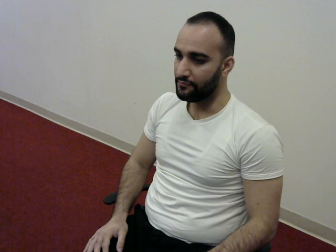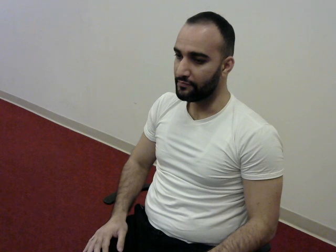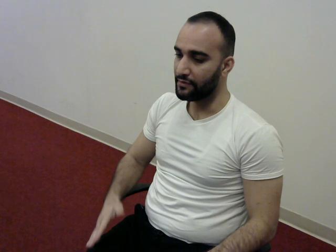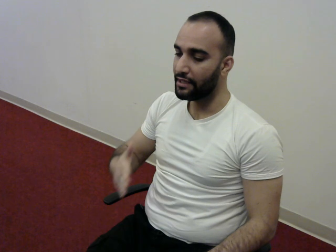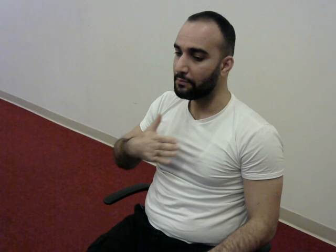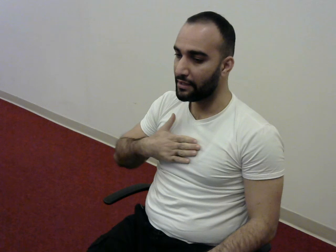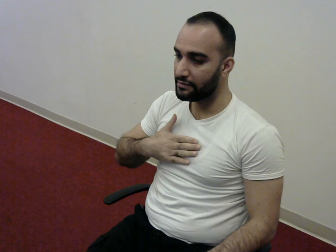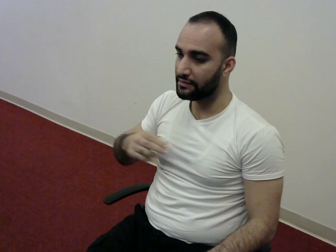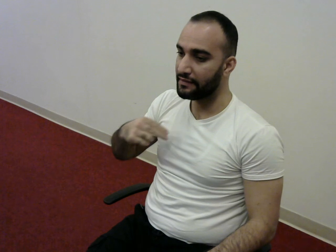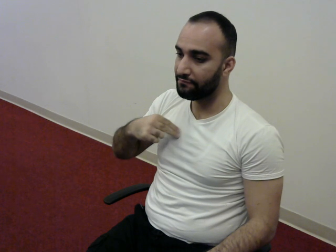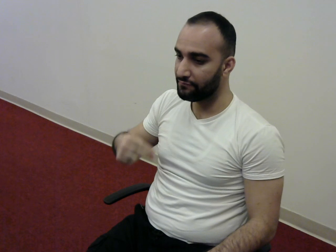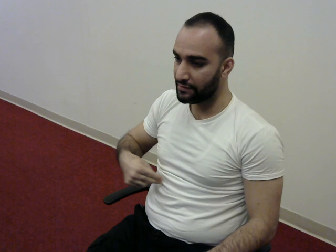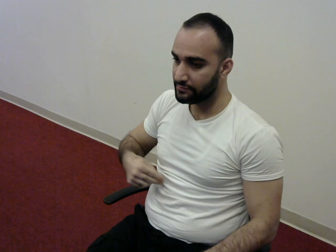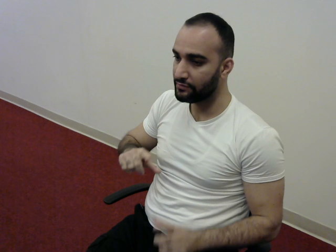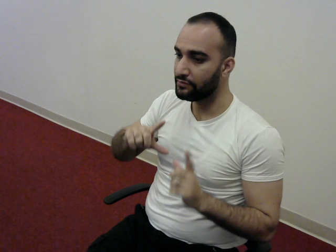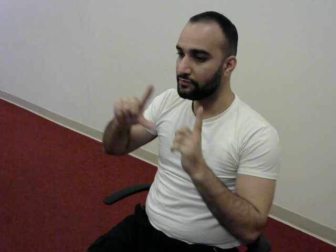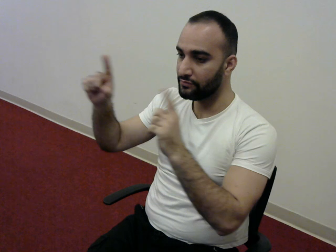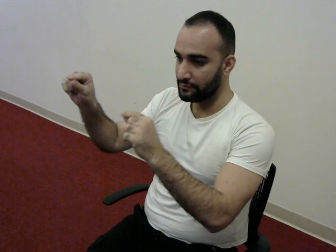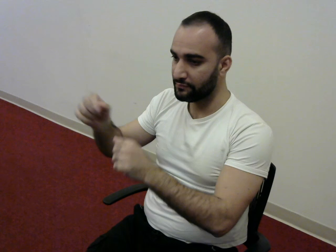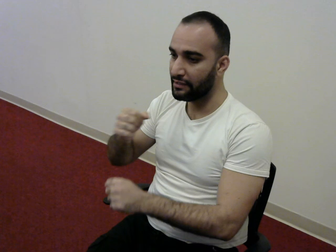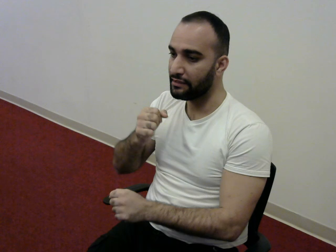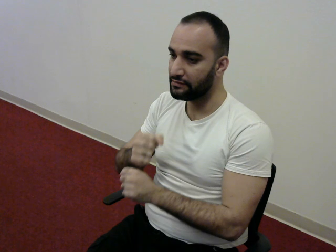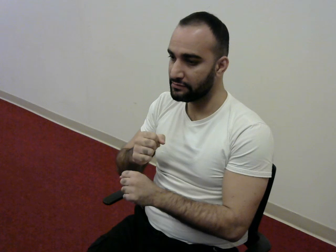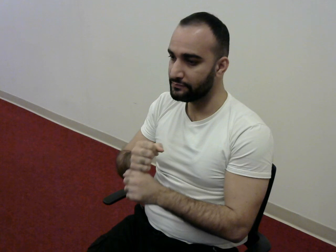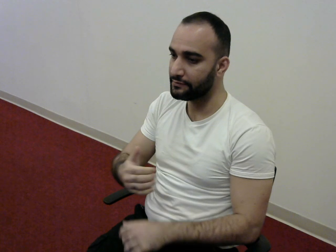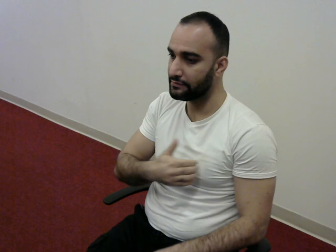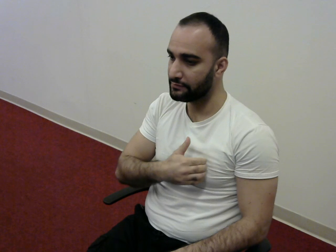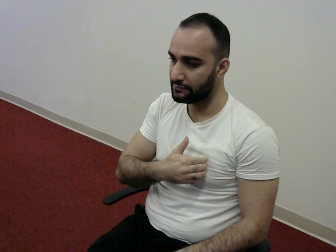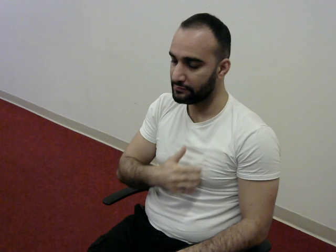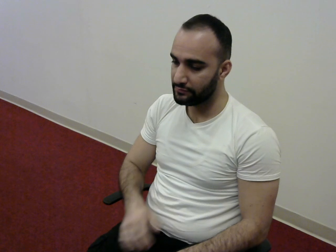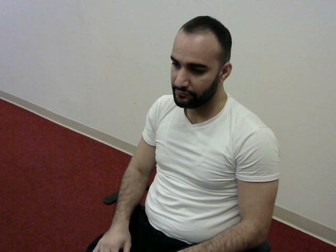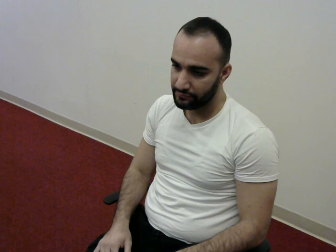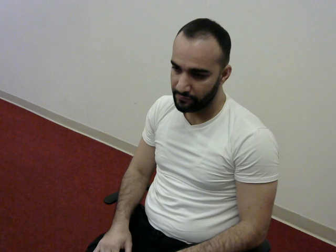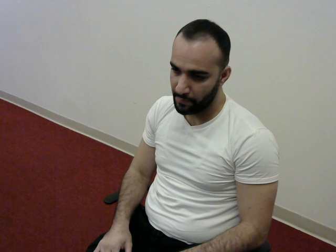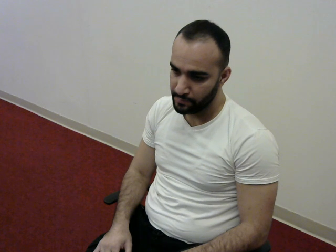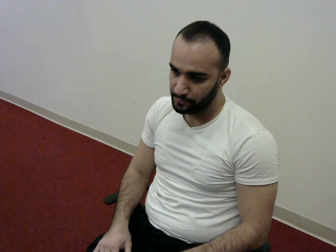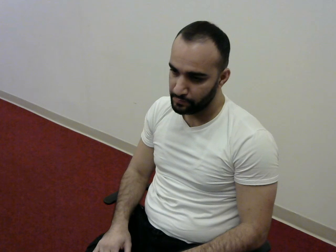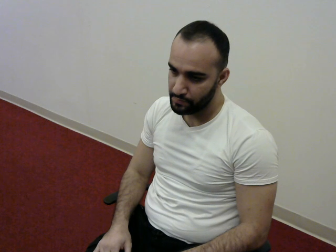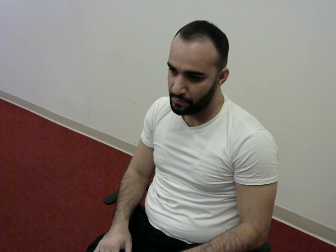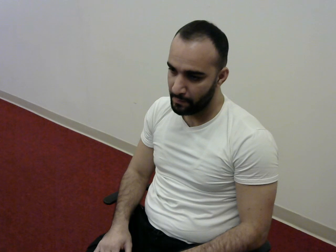Mən Fransaya səyahet etmək istəyirəm